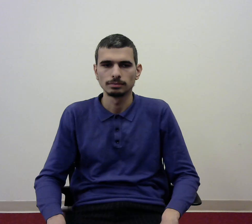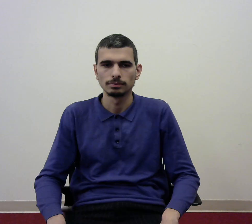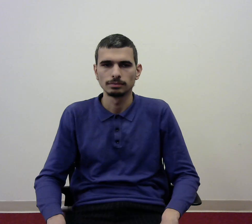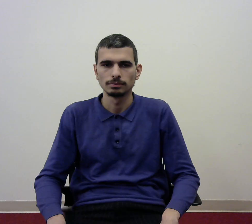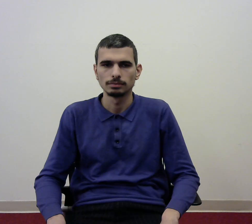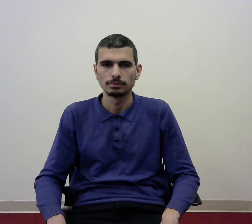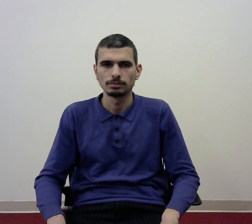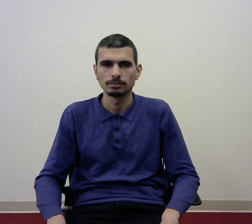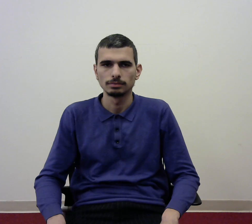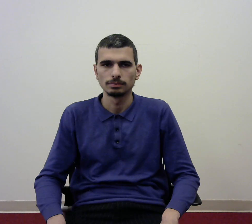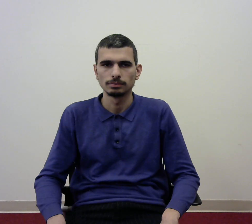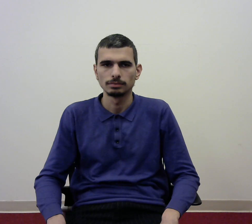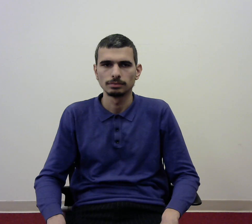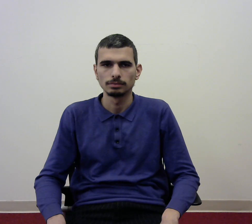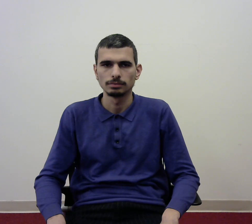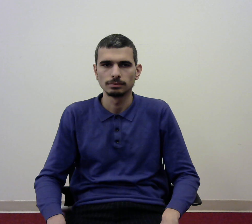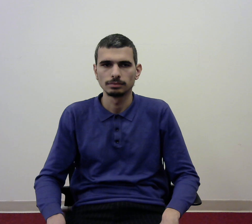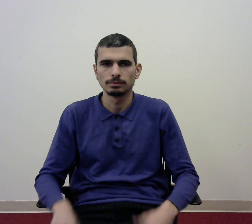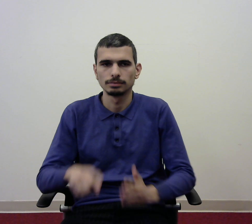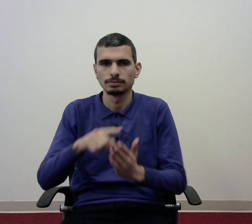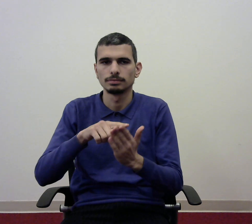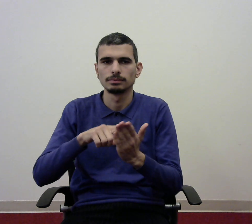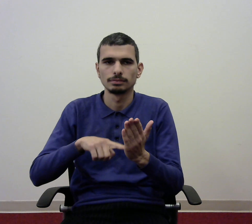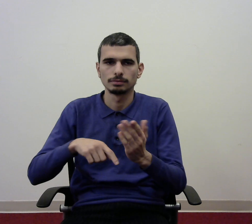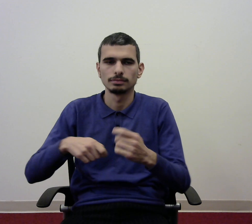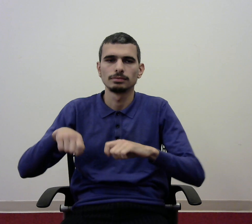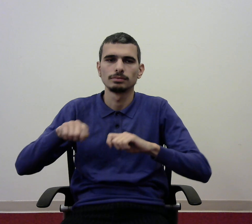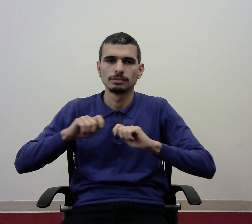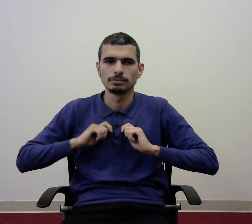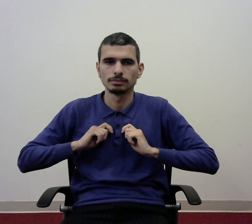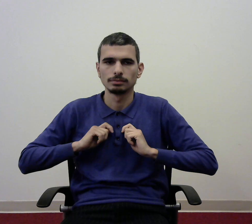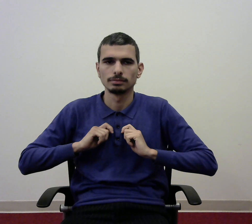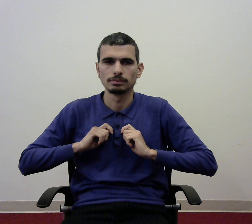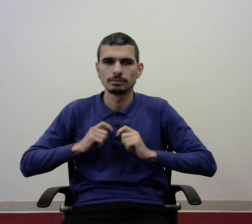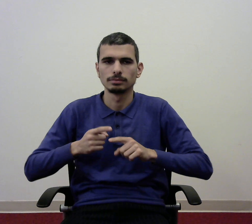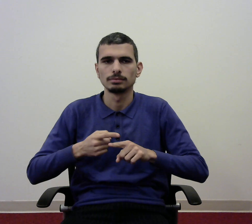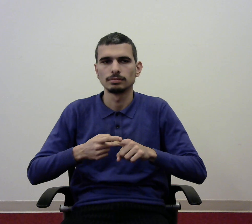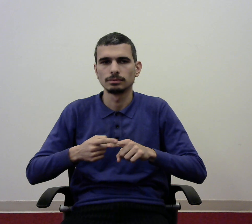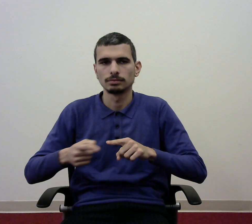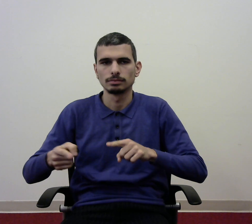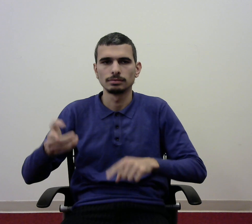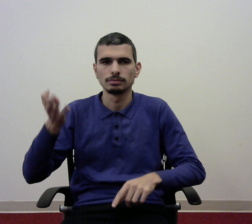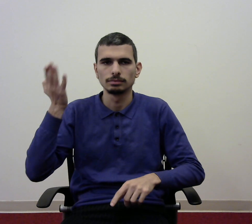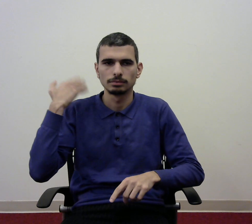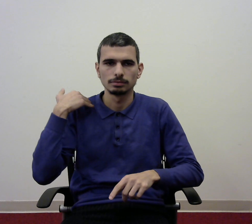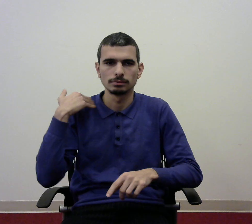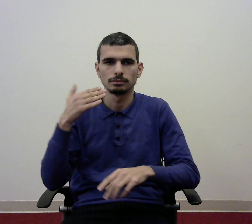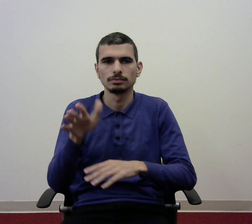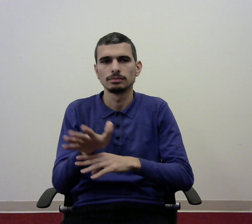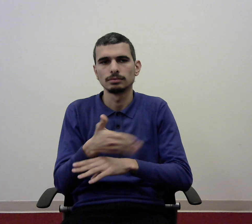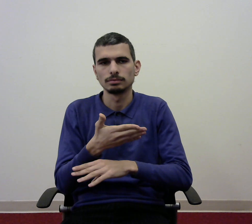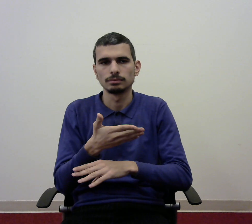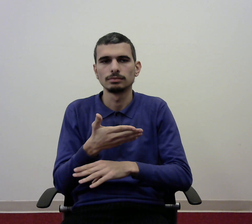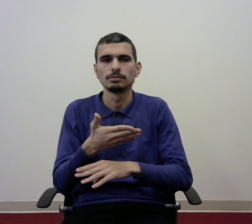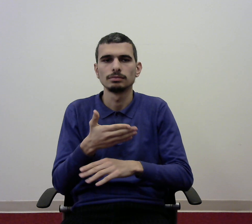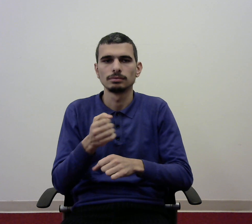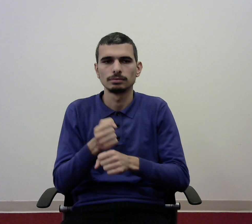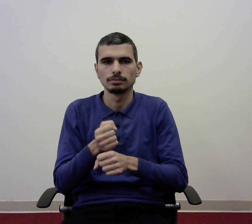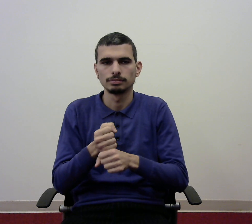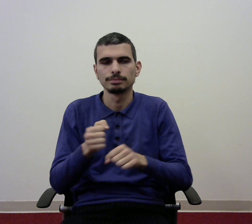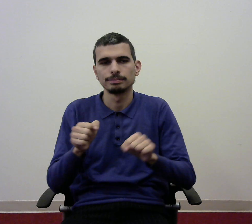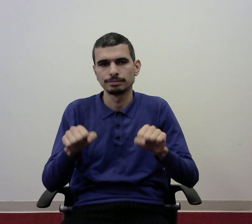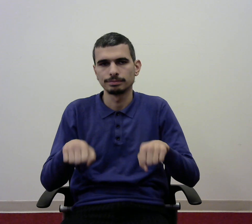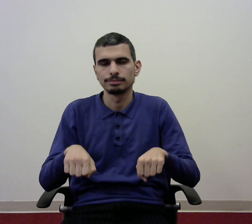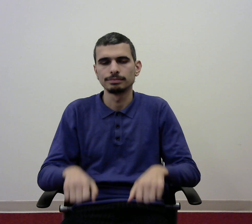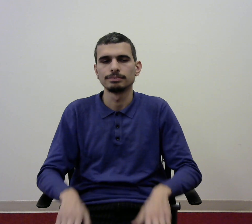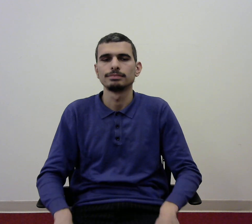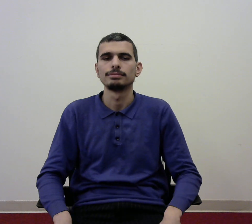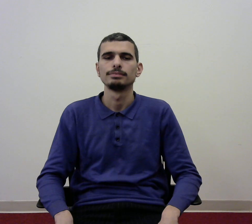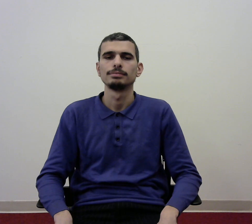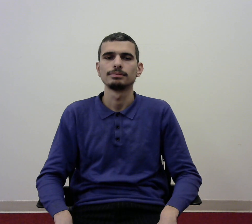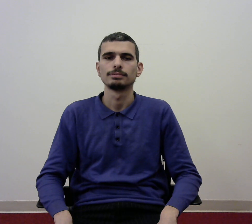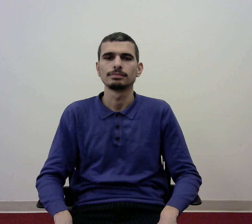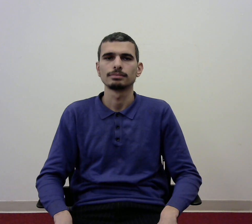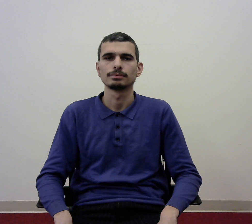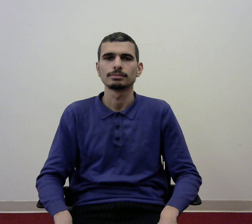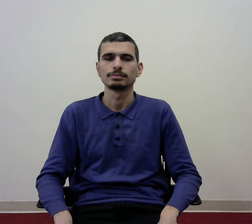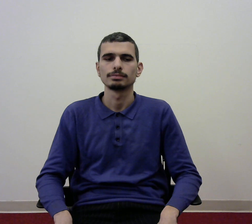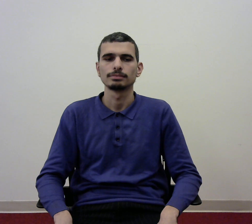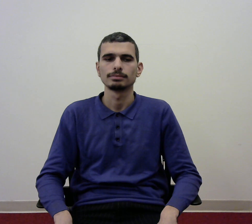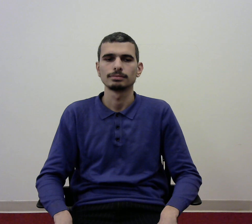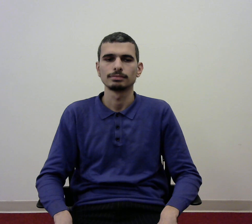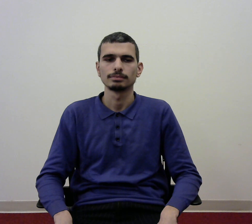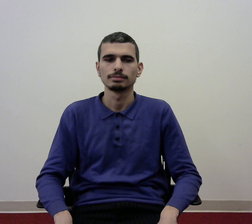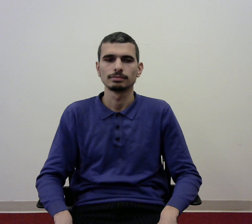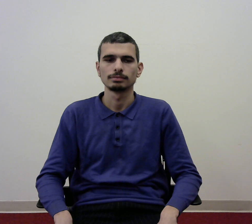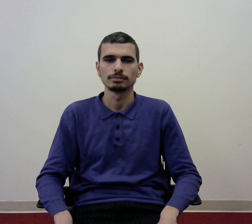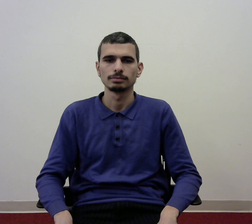Etibarnaməni müddətindən əvvəl ləğv etdirmək olarmı?